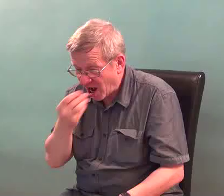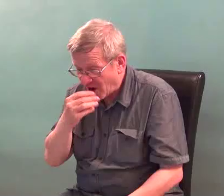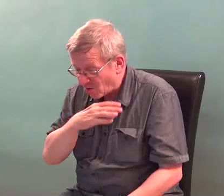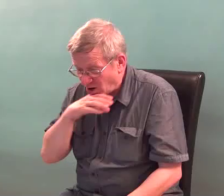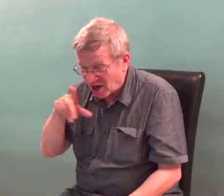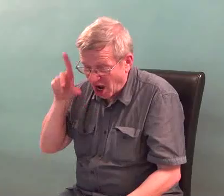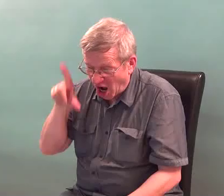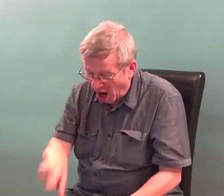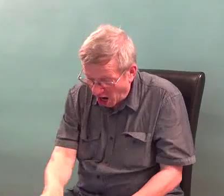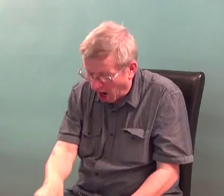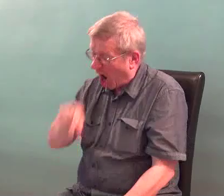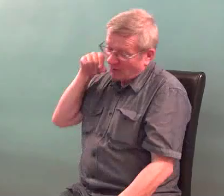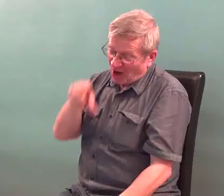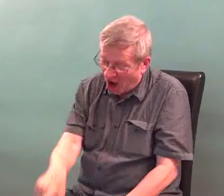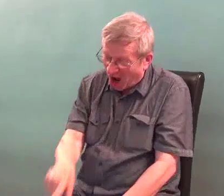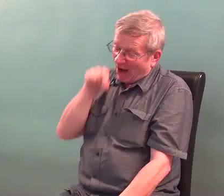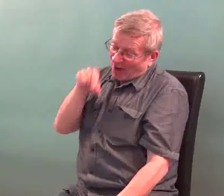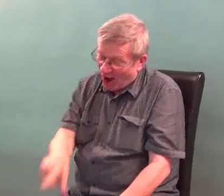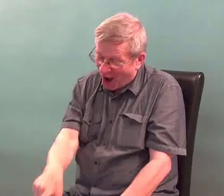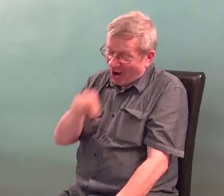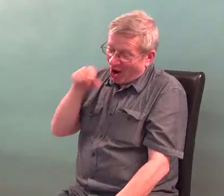Kukułka wielokrotnie wyskakuje z zegara i zabiera dziobem owoce.